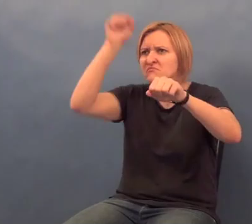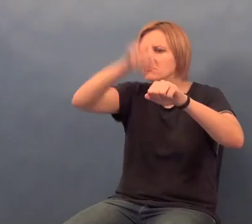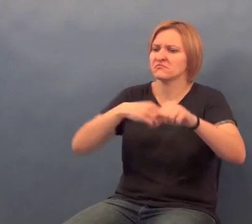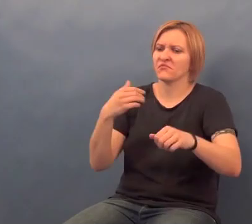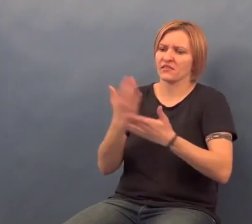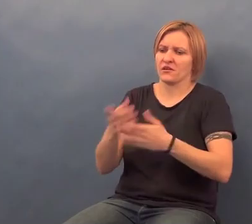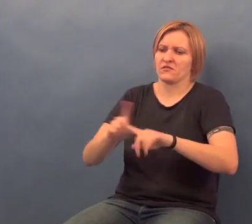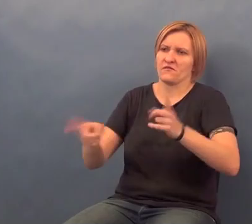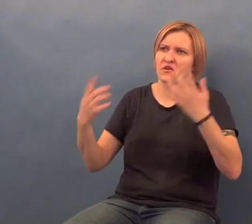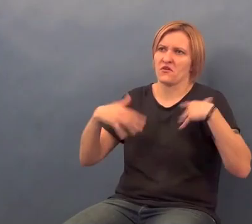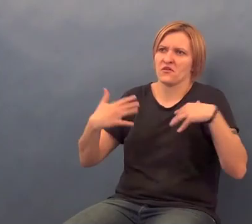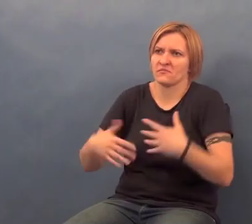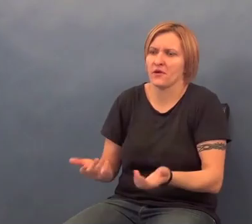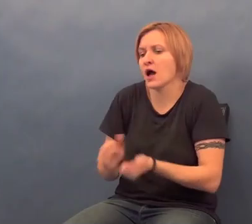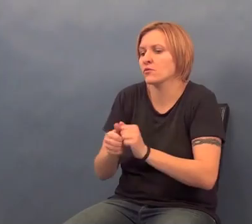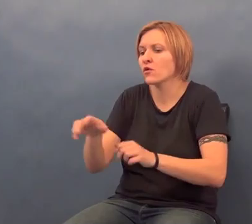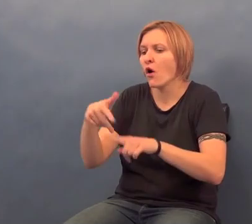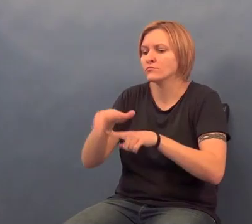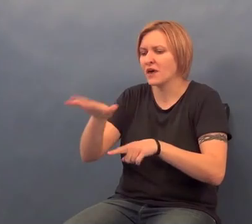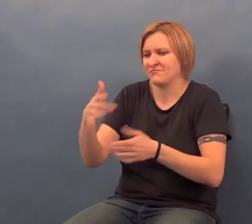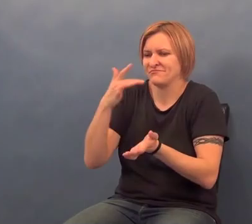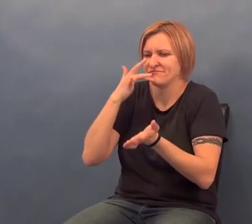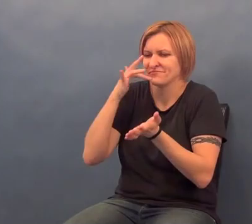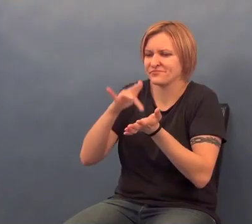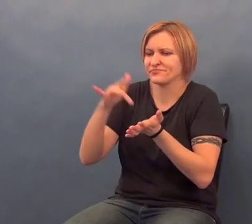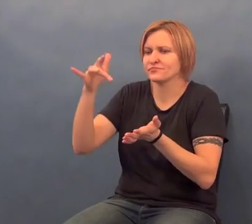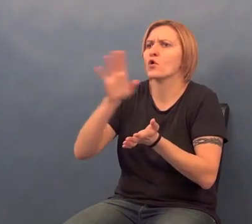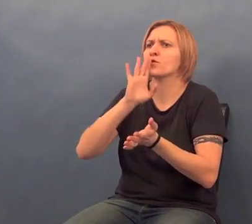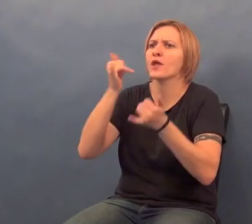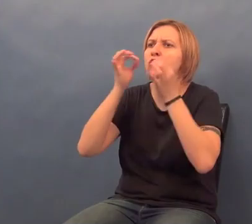Dlatego nie wolno go myć. Albo może koń jest uczulony, podobnie jak kot.